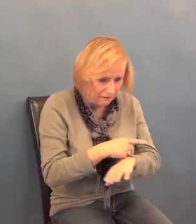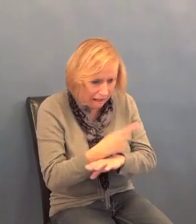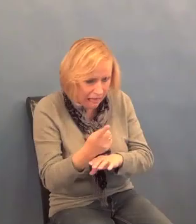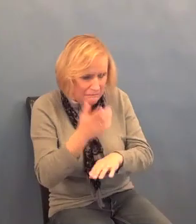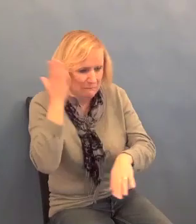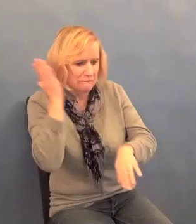A budzik strzela wskazówką.